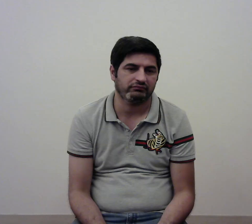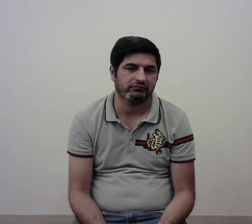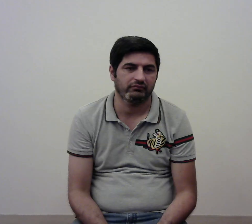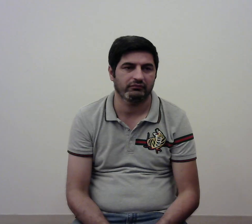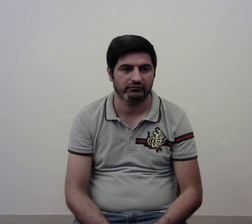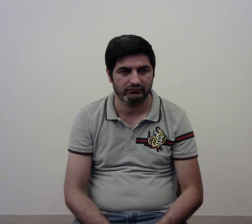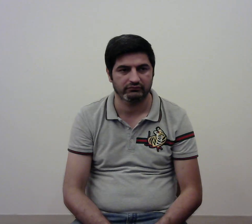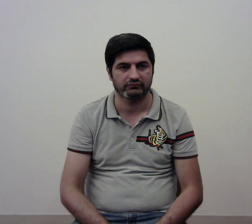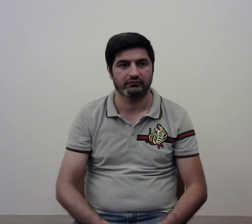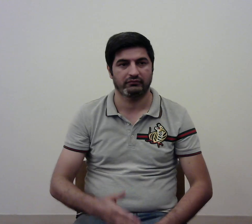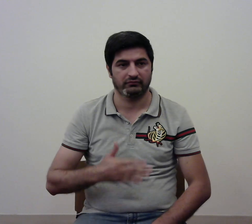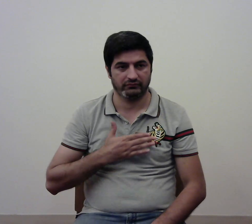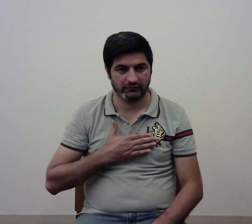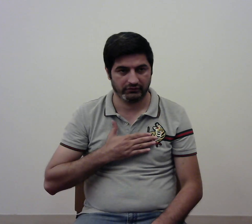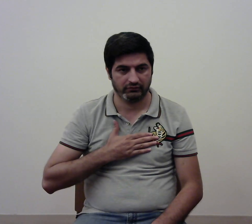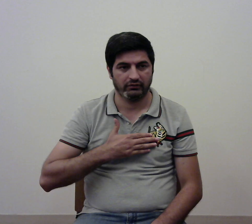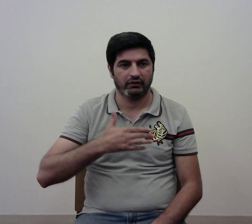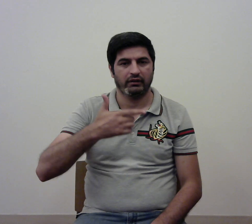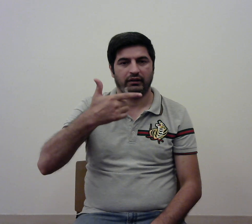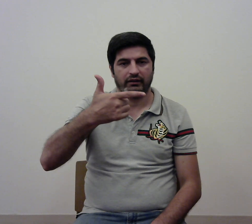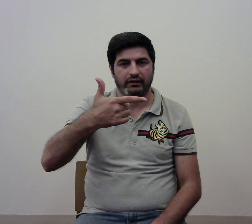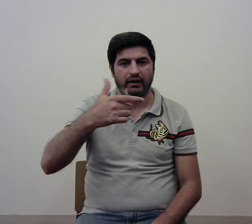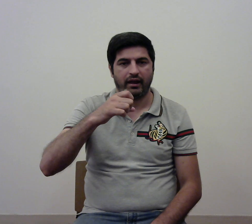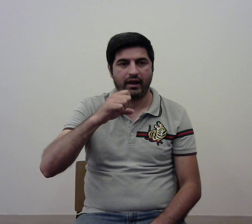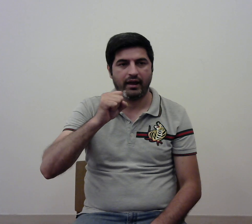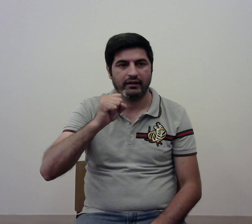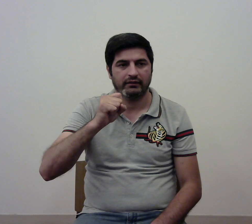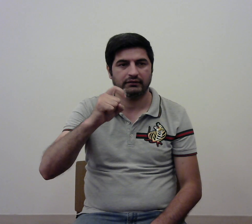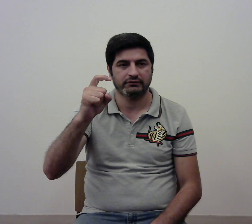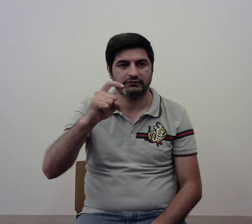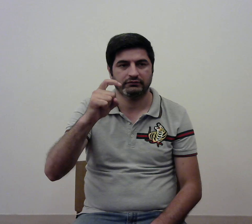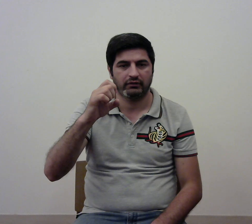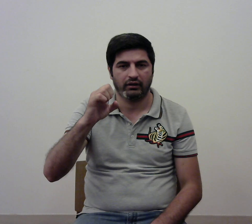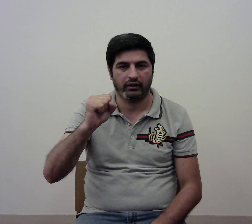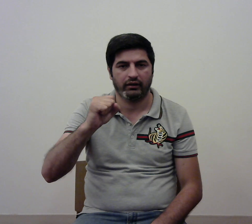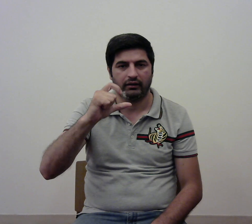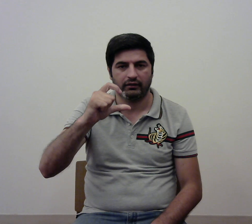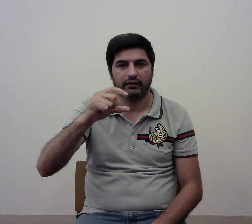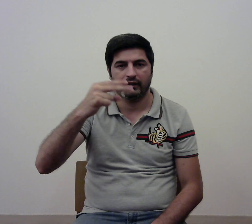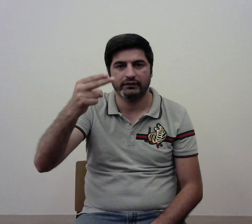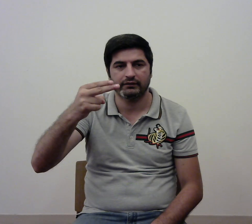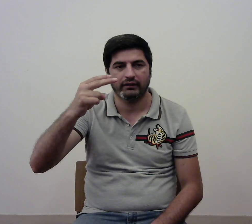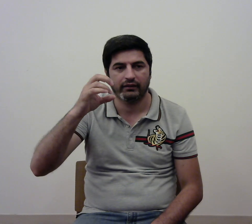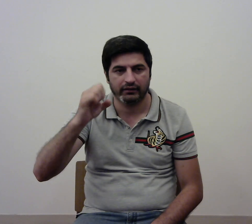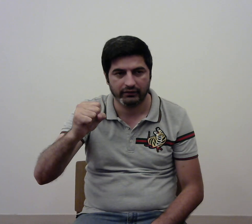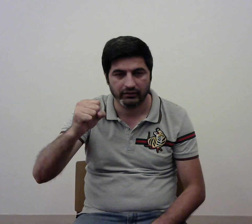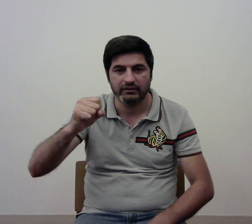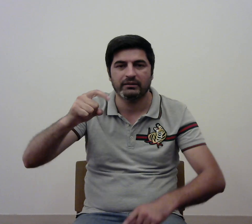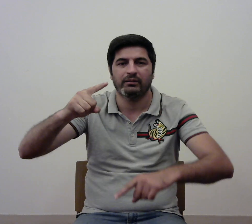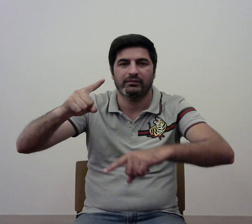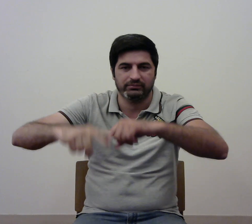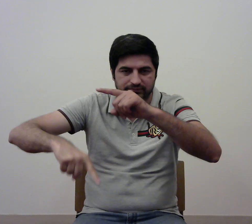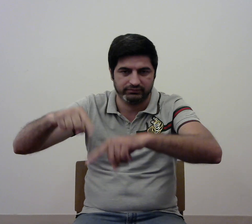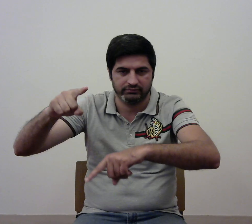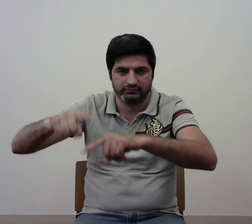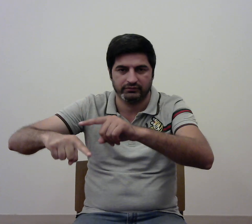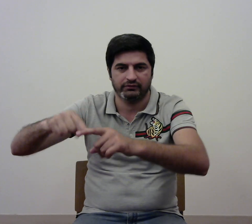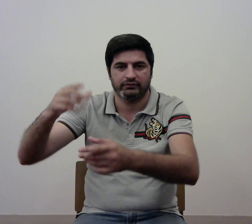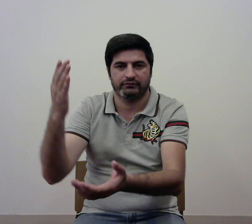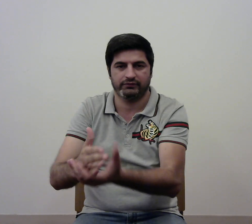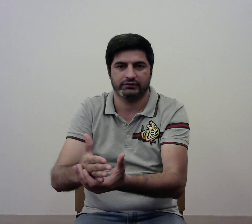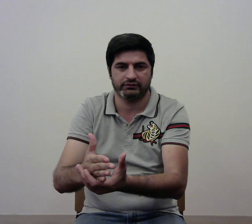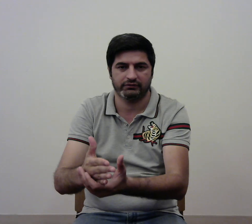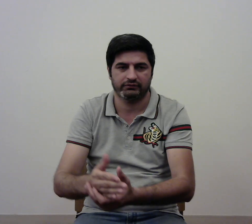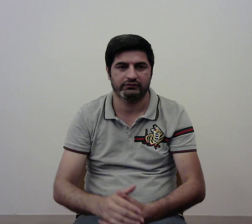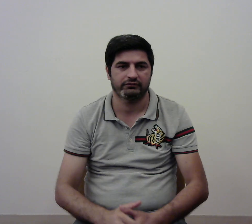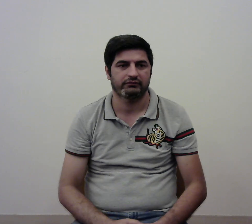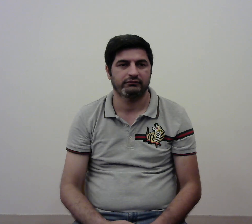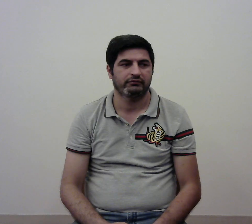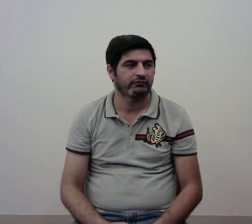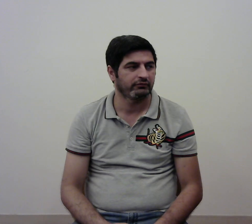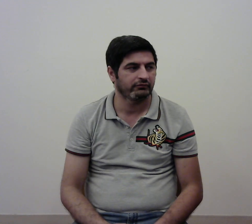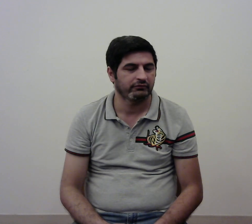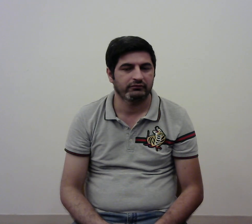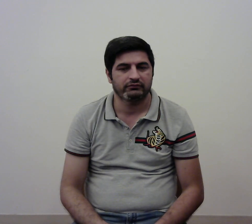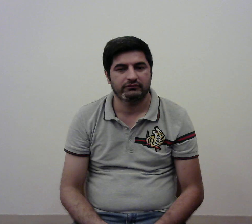Mənim Qazaxda qohumlarım var